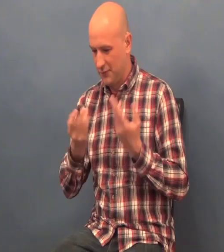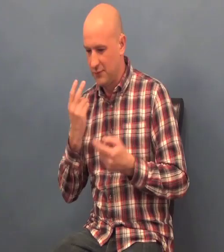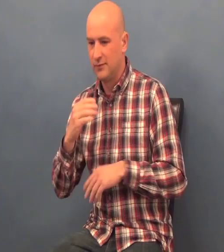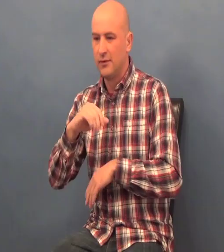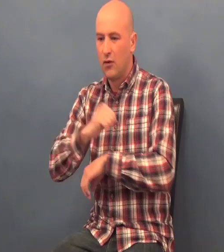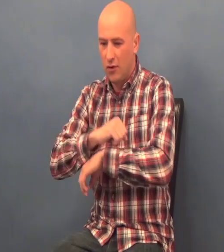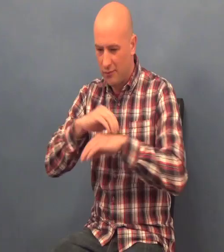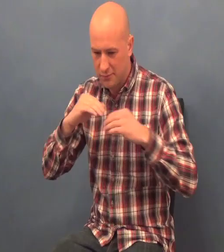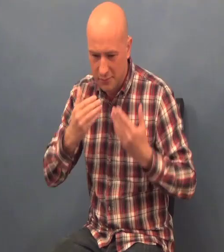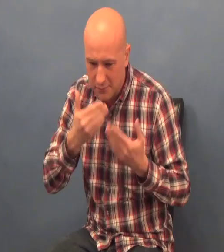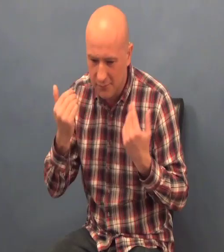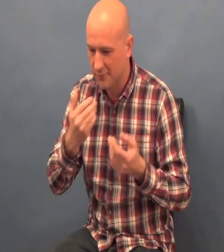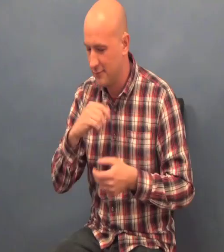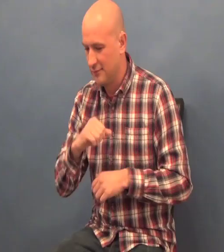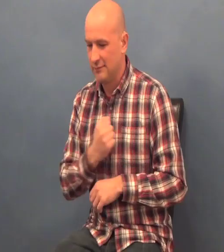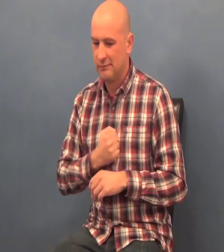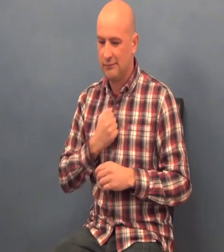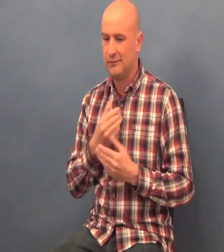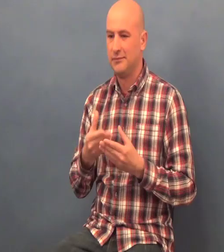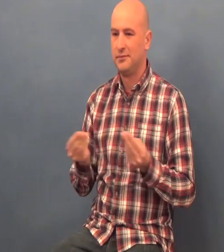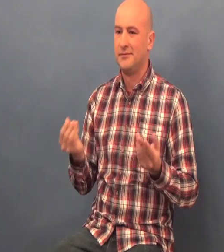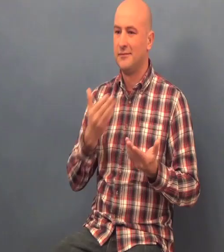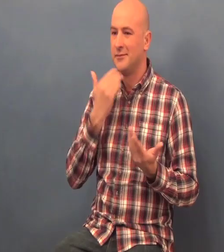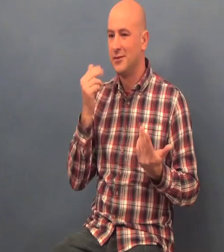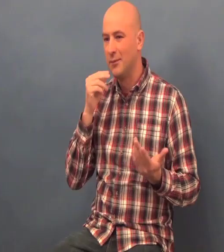Wygląda przez okno, tam też pusto. Zmartwił się, że żaba zniknęła.